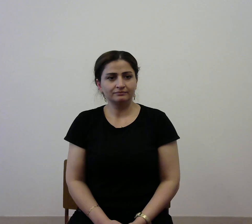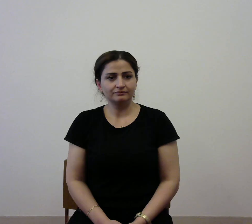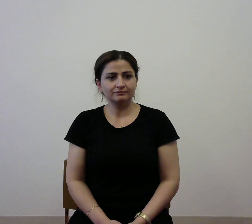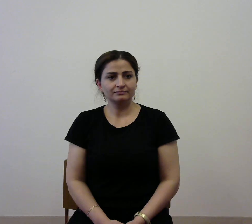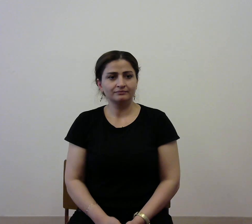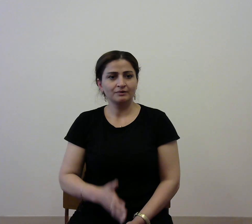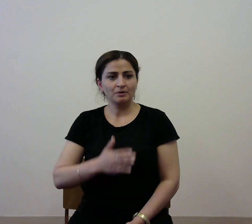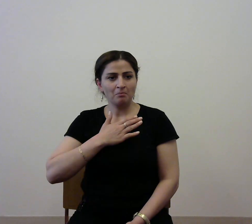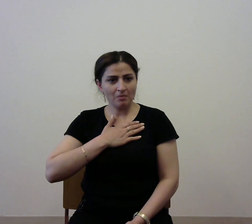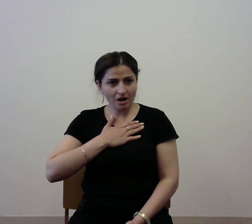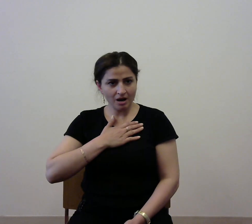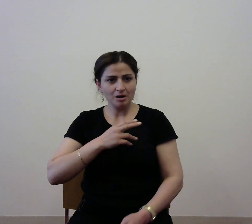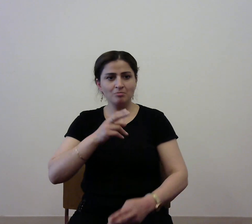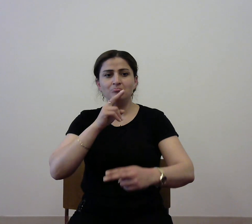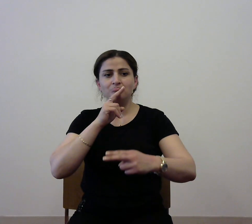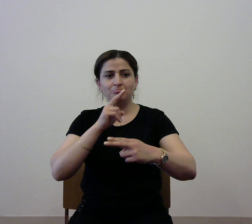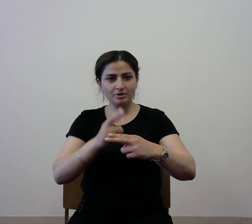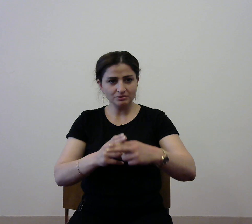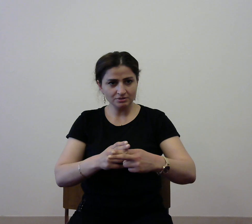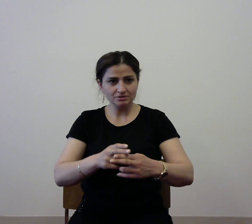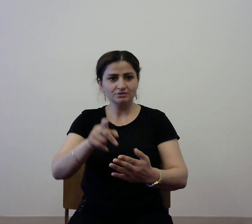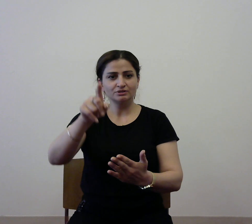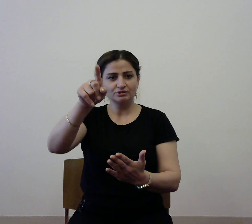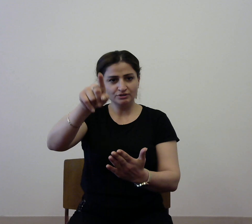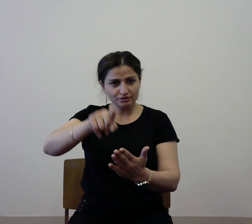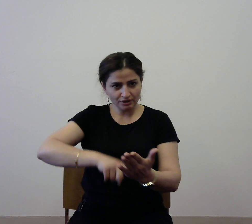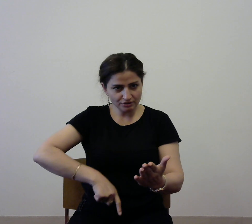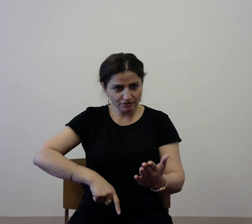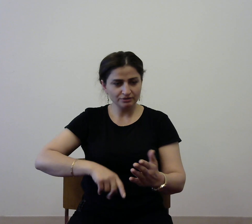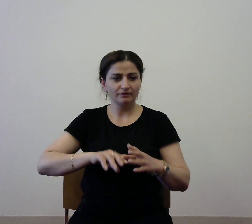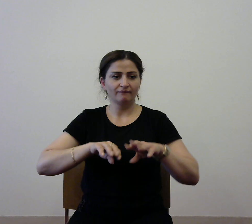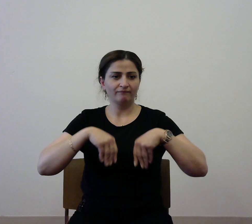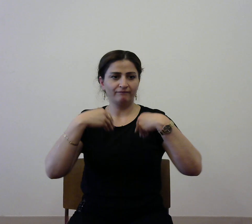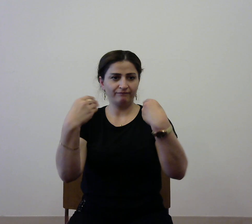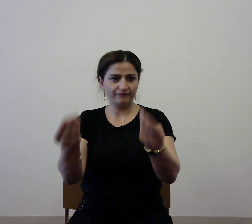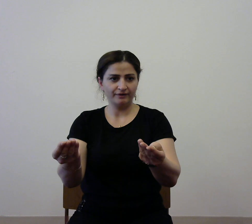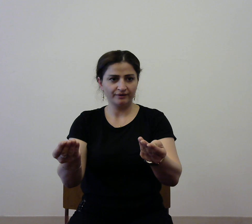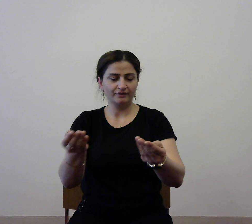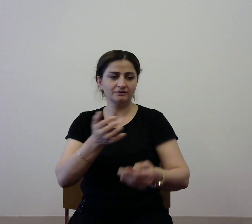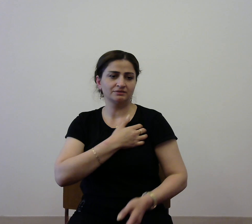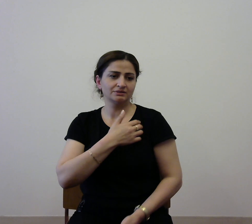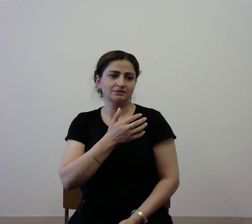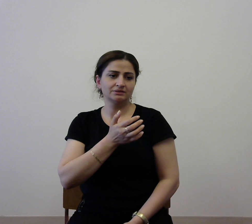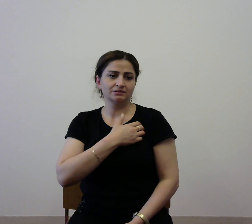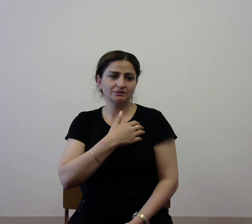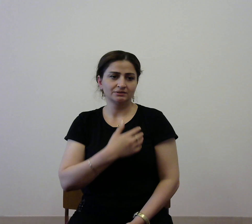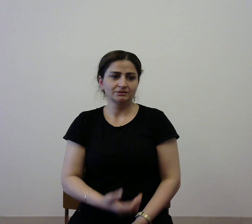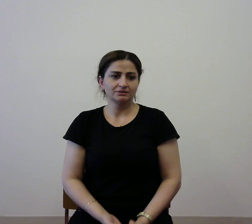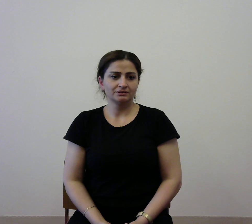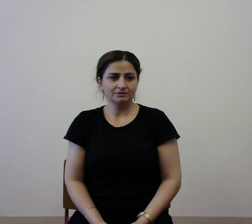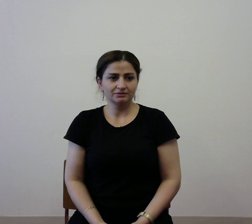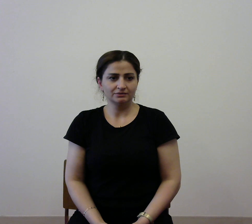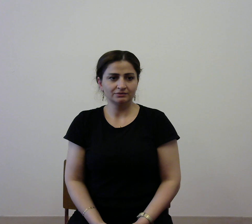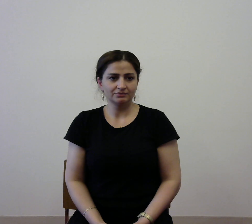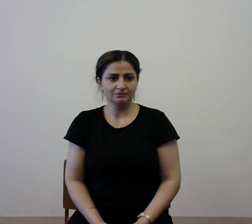Mən bacıma etibarnamə vermək istəyirəm